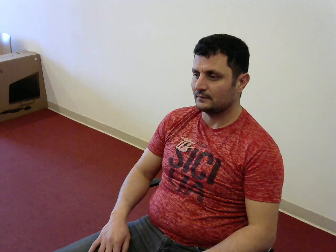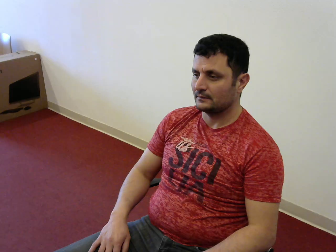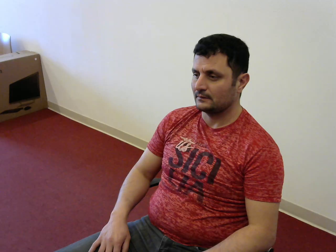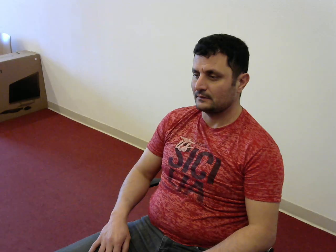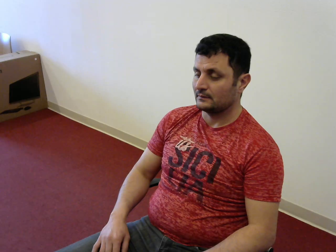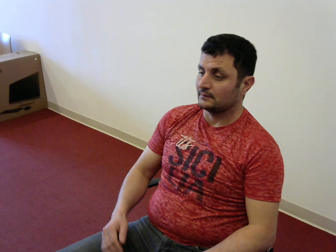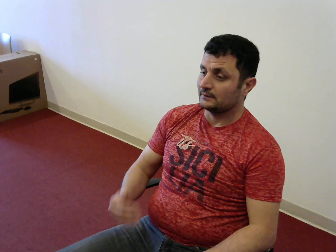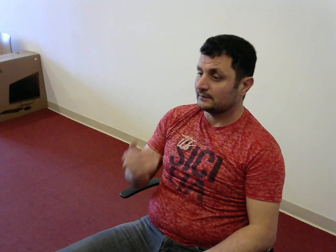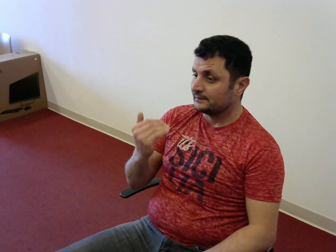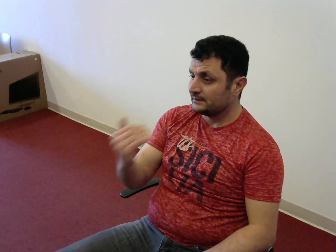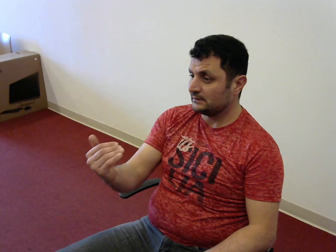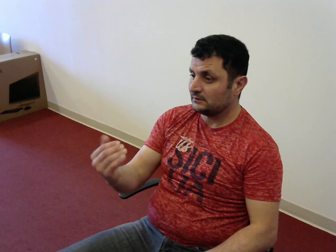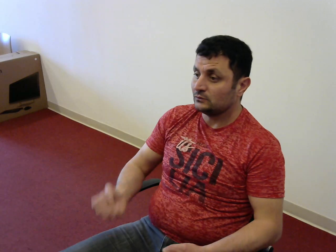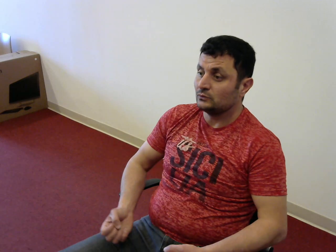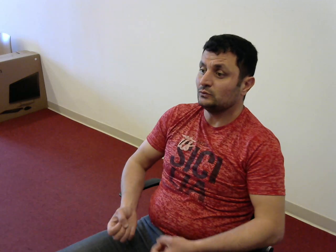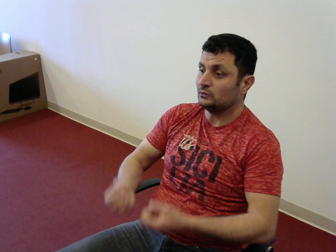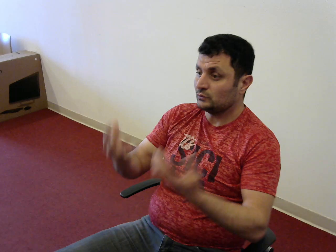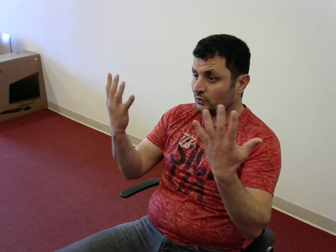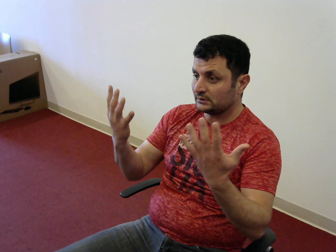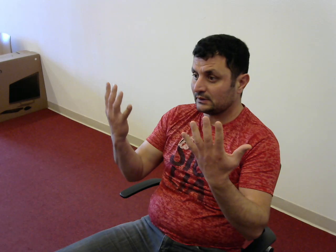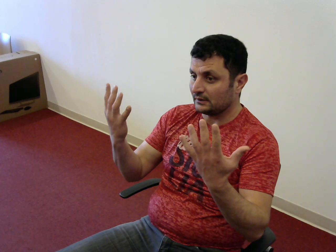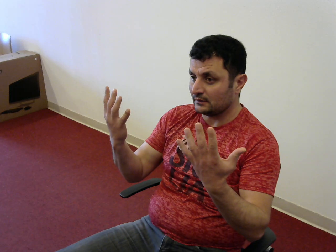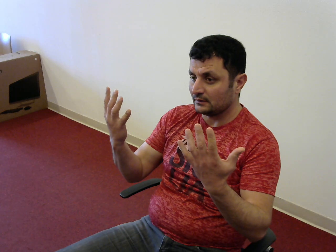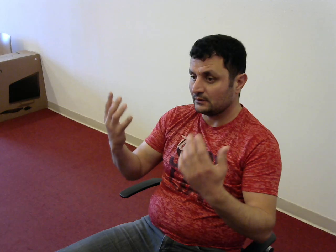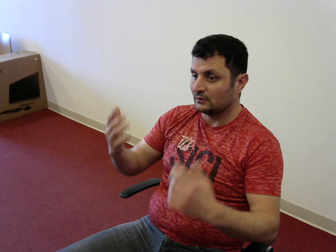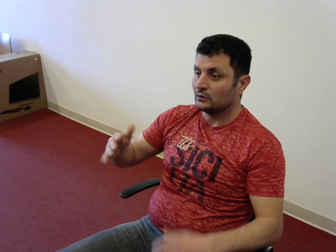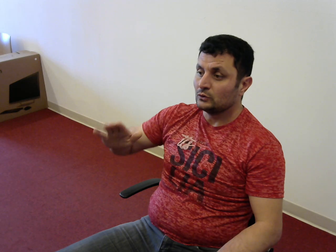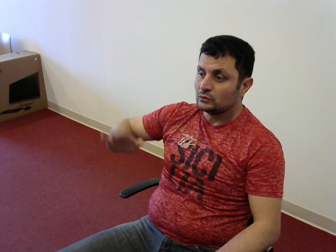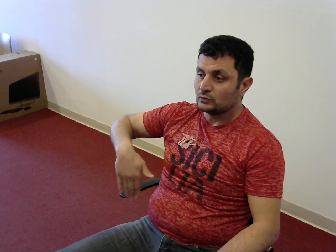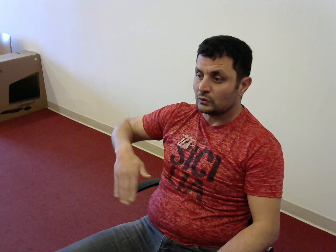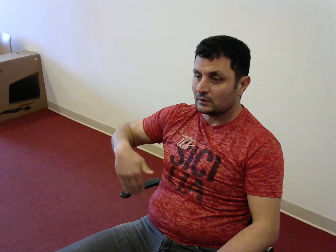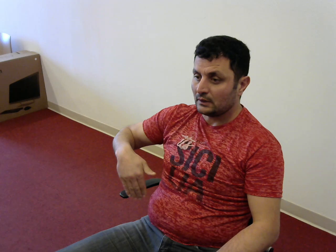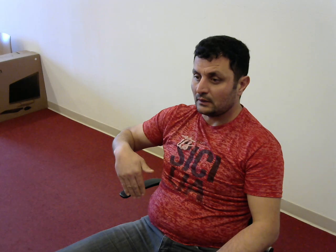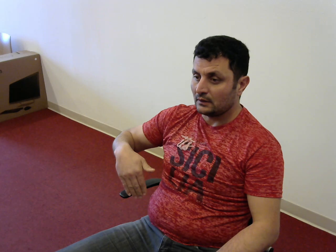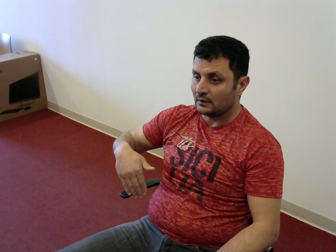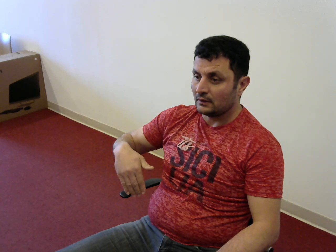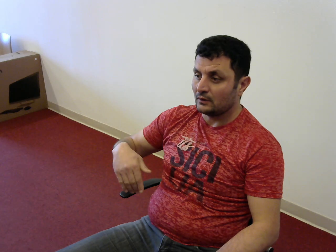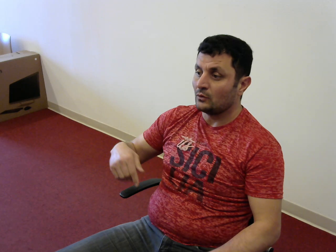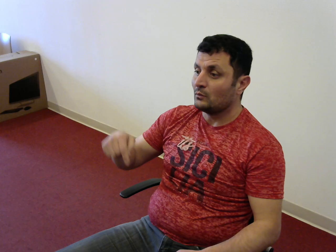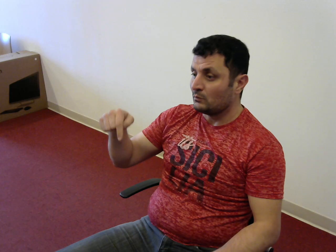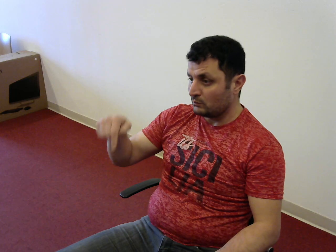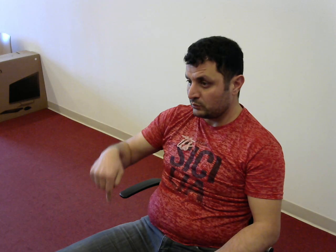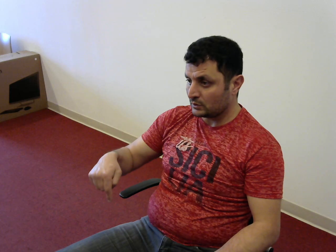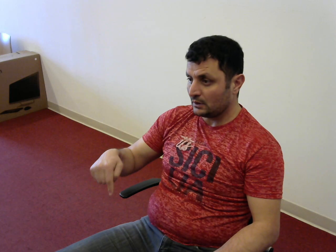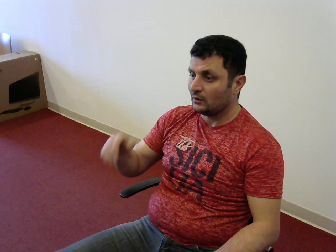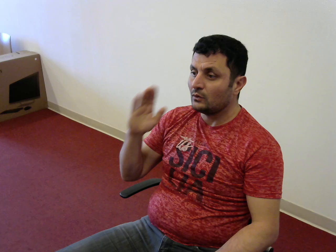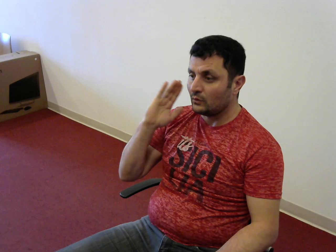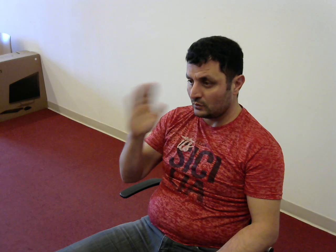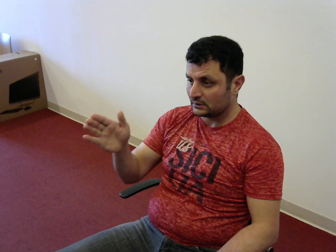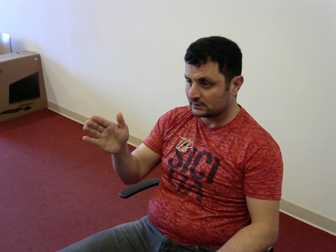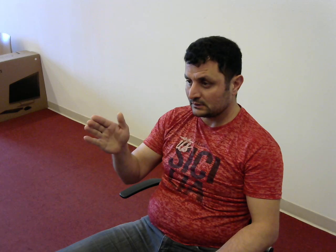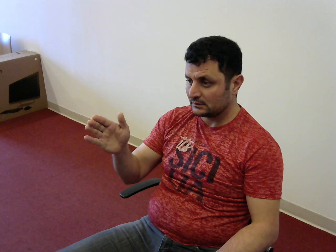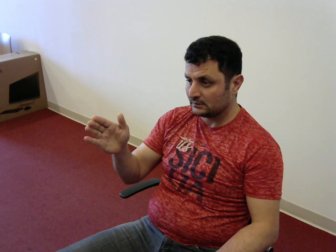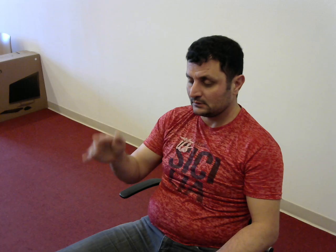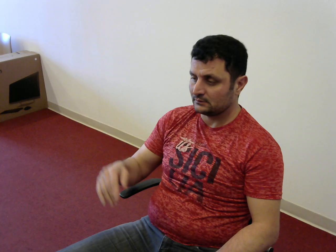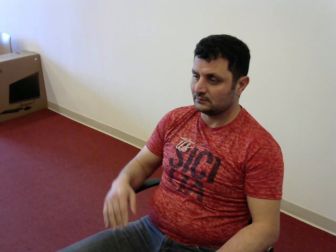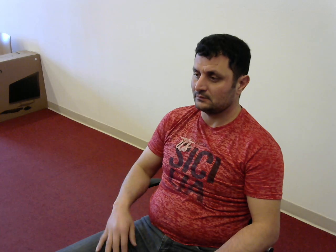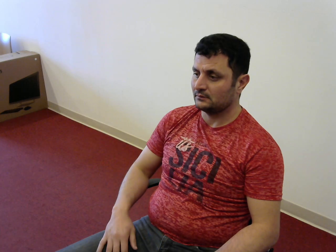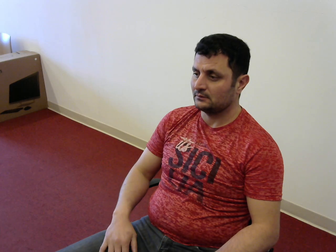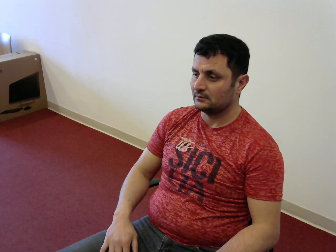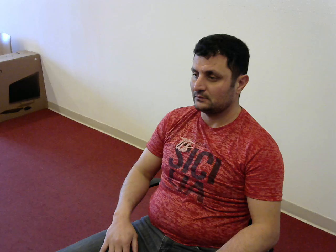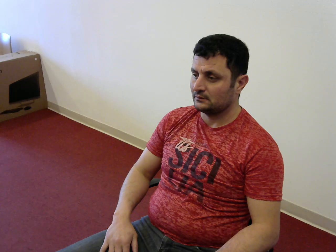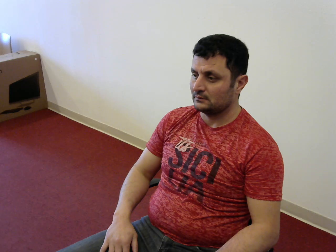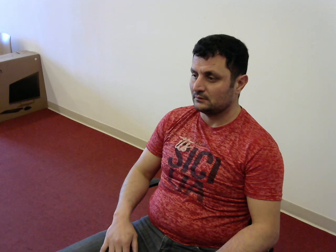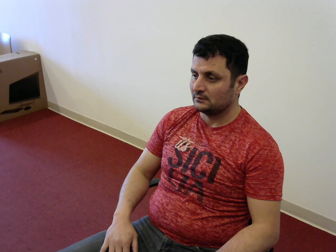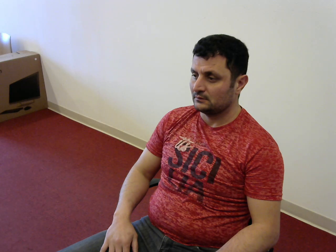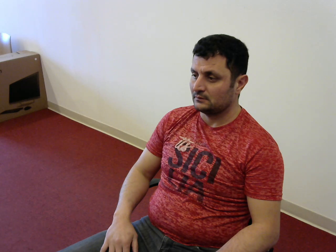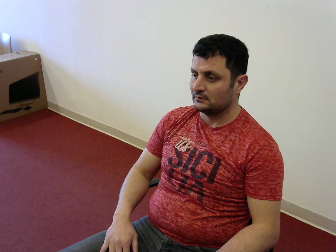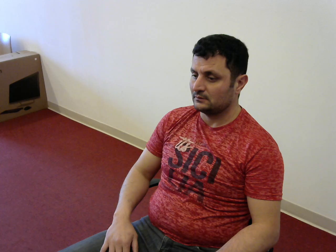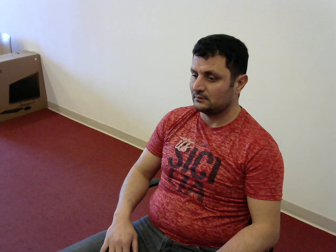Siz günortadan sonra burda olacaqsınızmı?